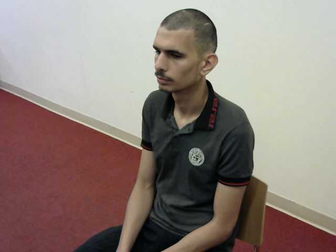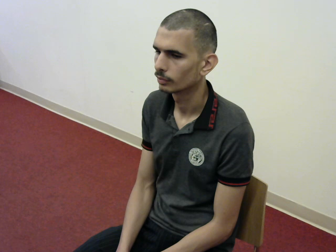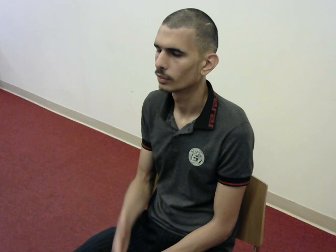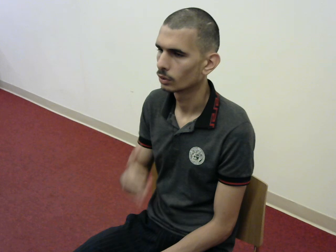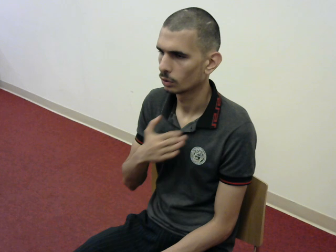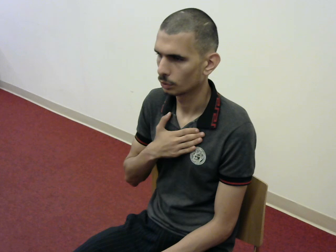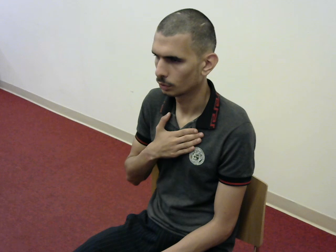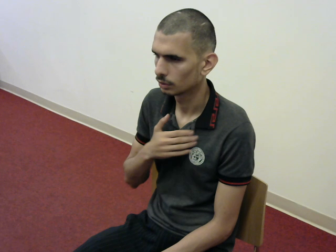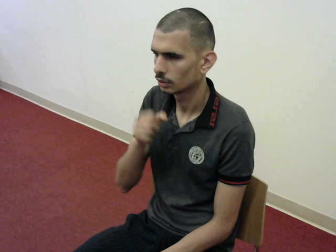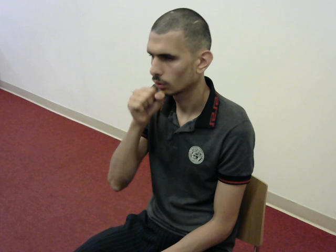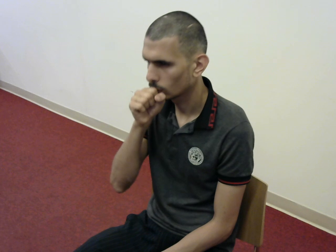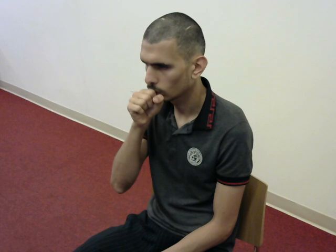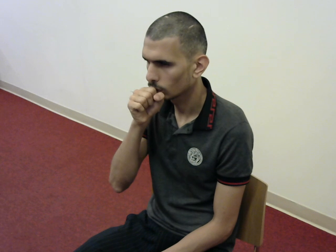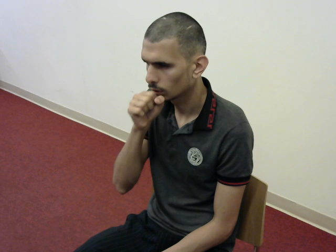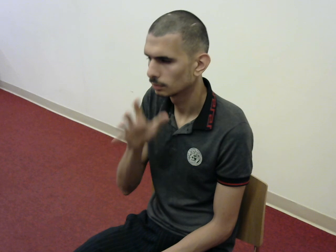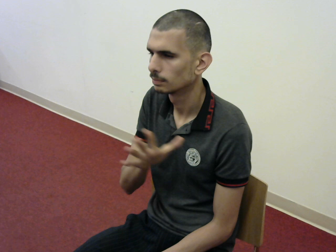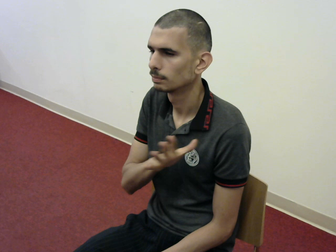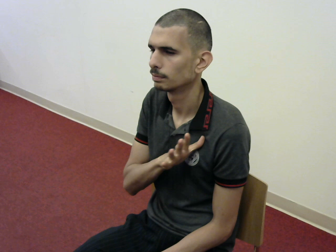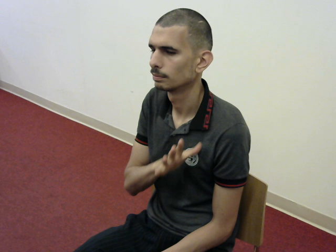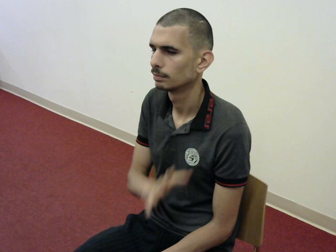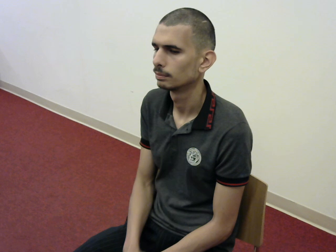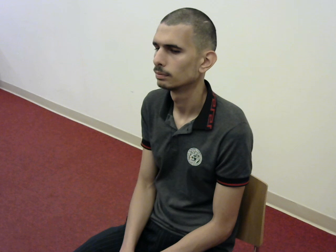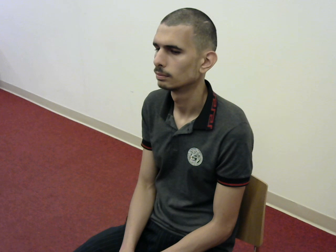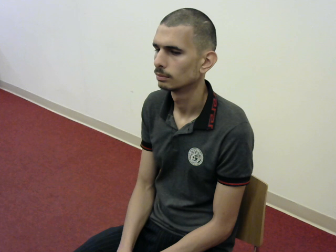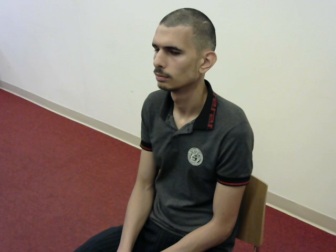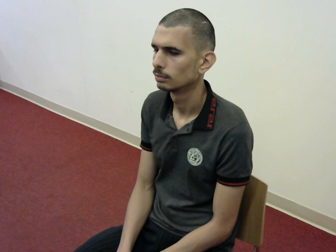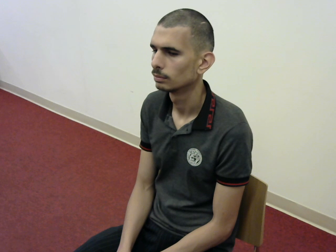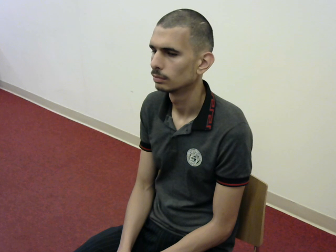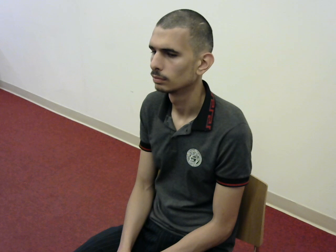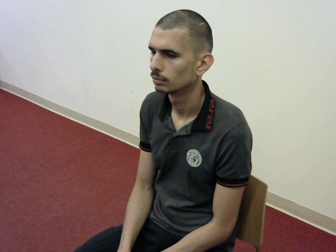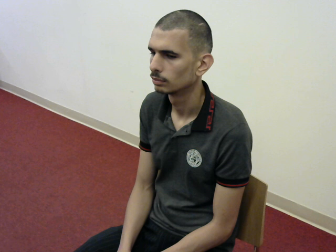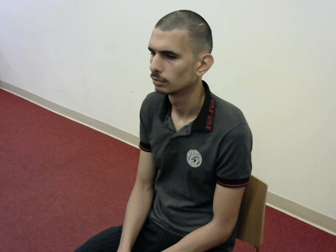Mən zökəm olmuşam